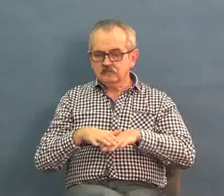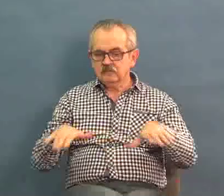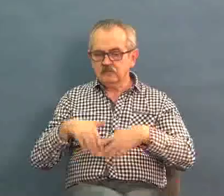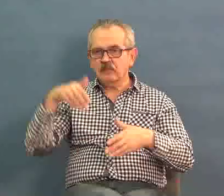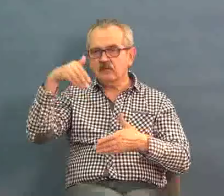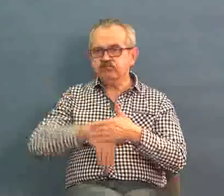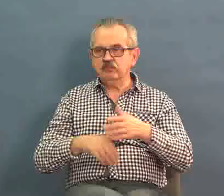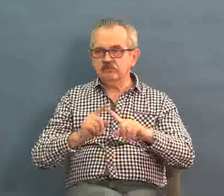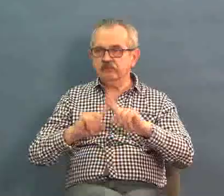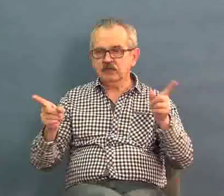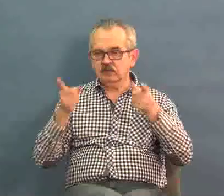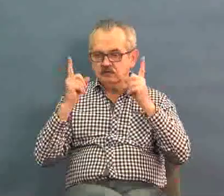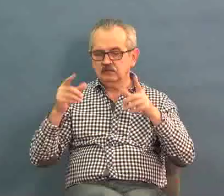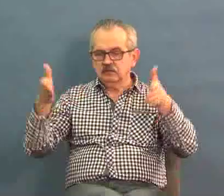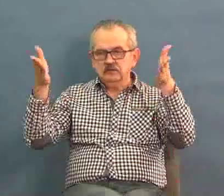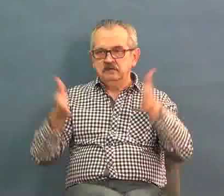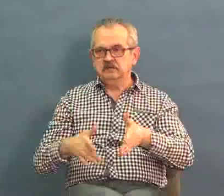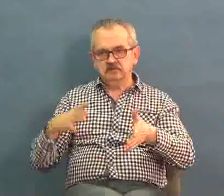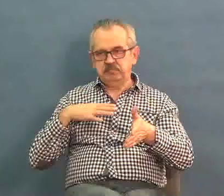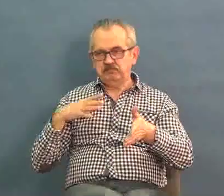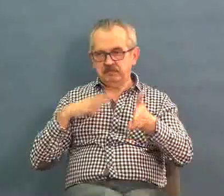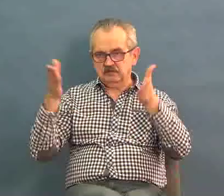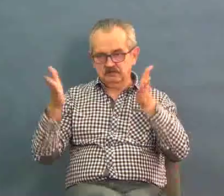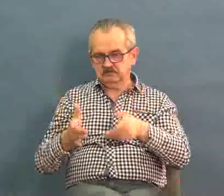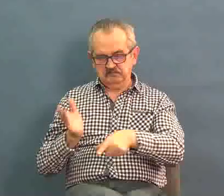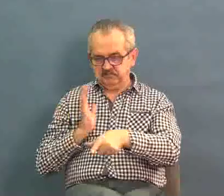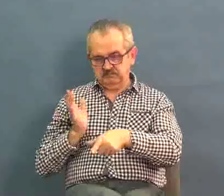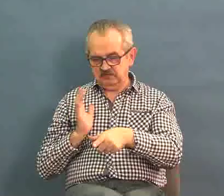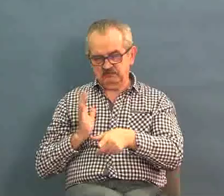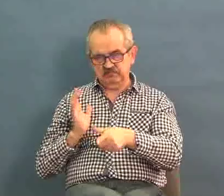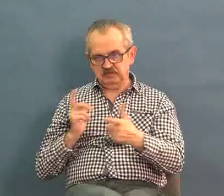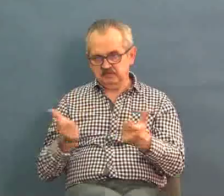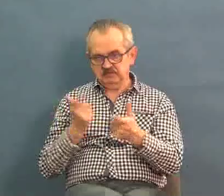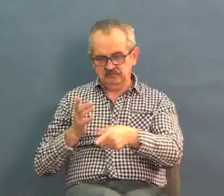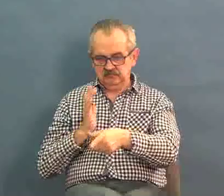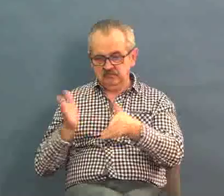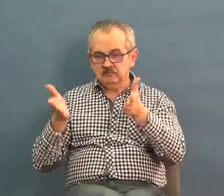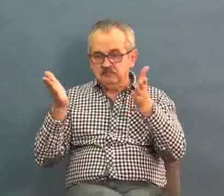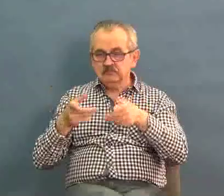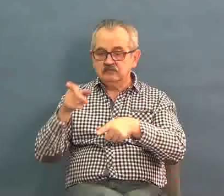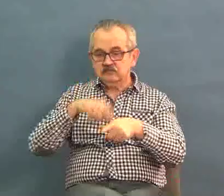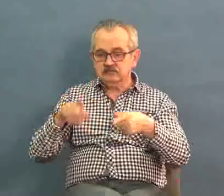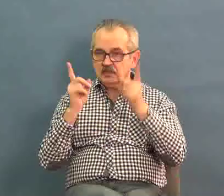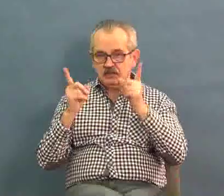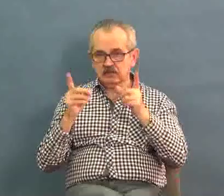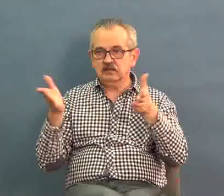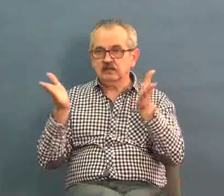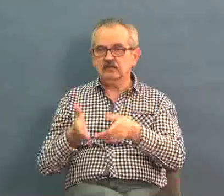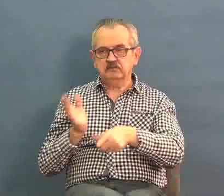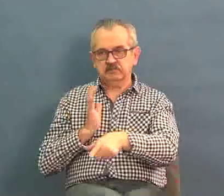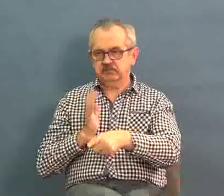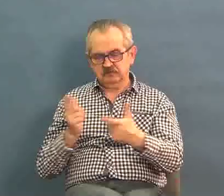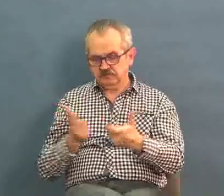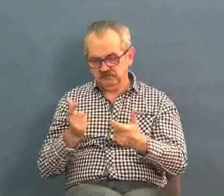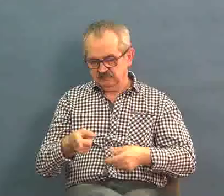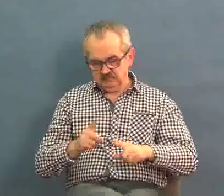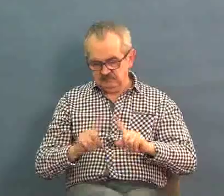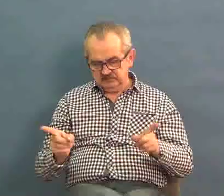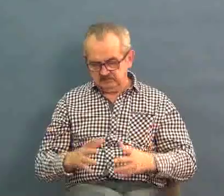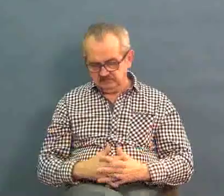Basen jest głęboki i można się utopić, okrągły znak mówi, że trzeba uważać na to, żeby tam nie pływać, bo można się utopić i jest niebezpiecznie.